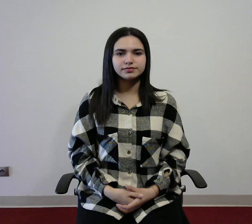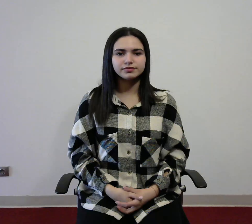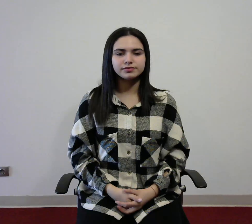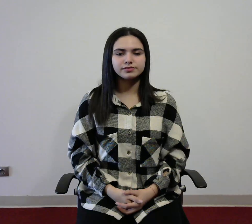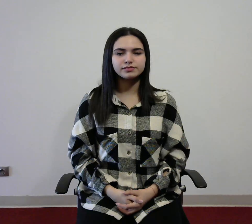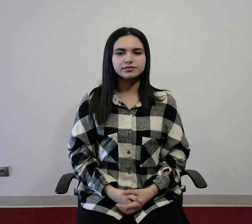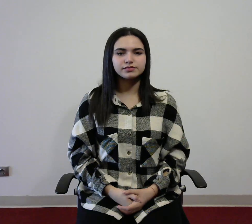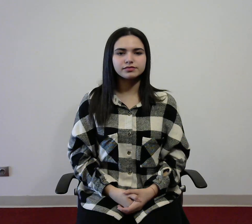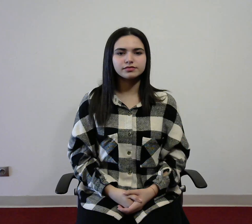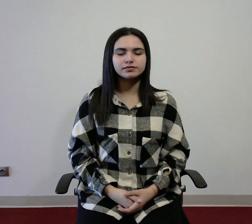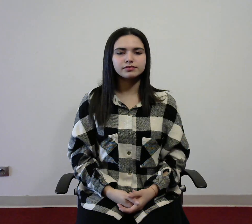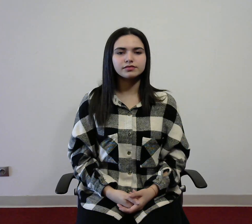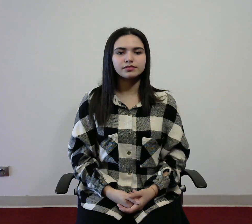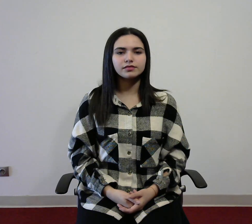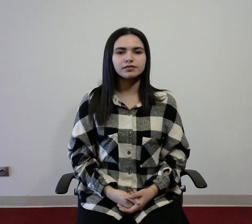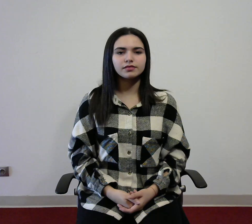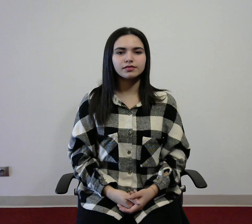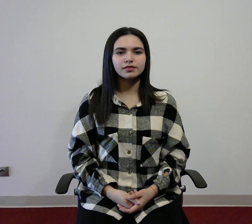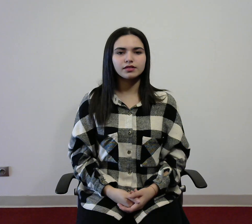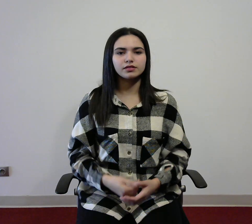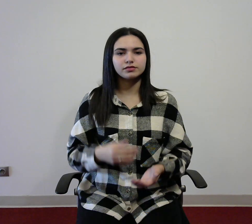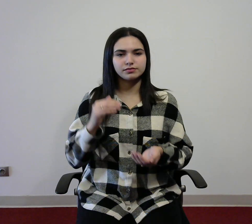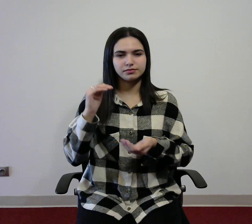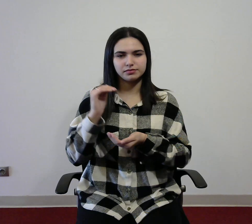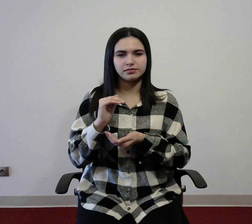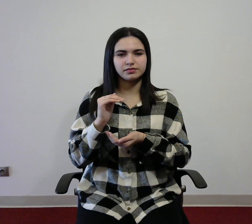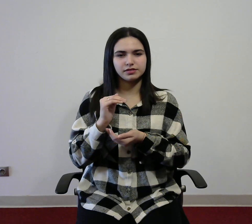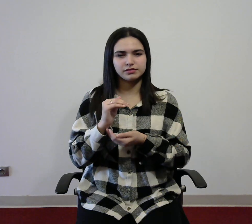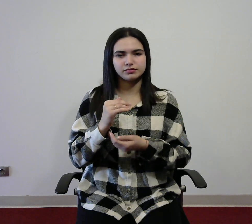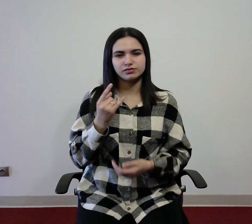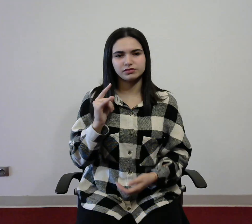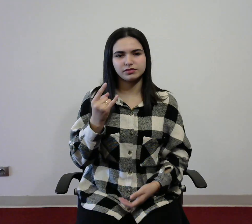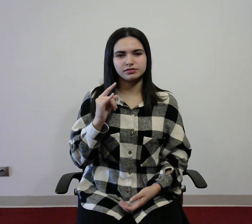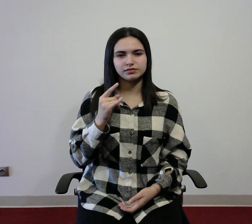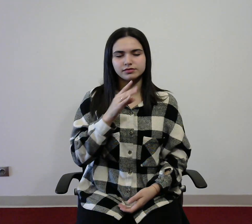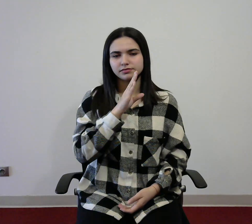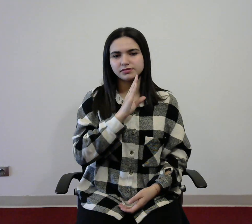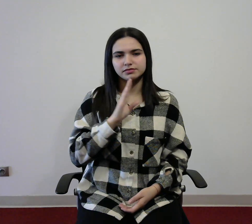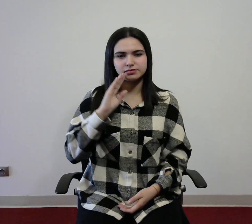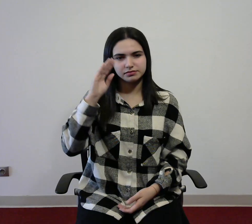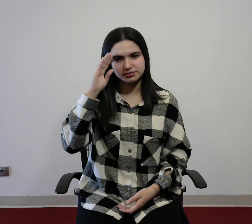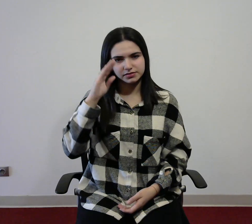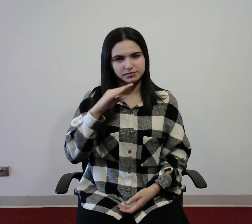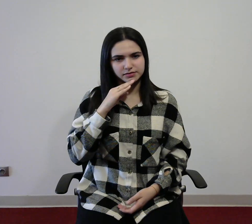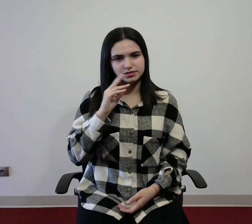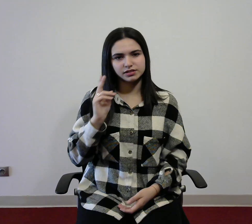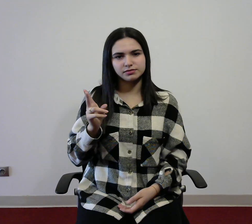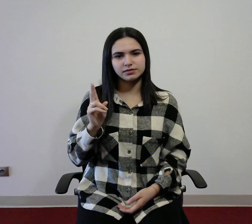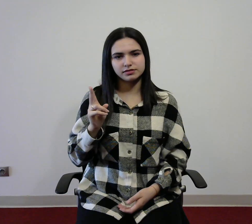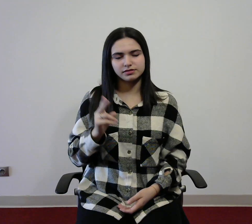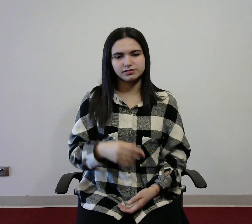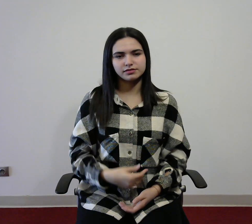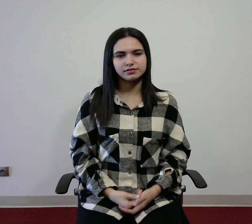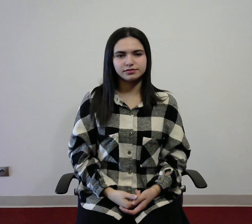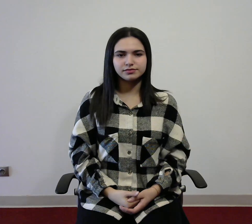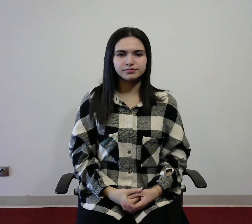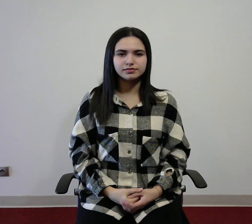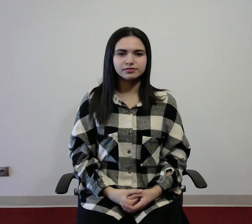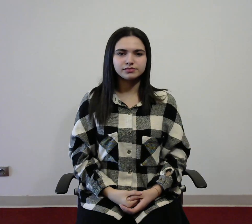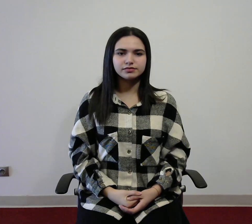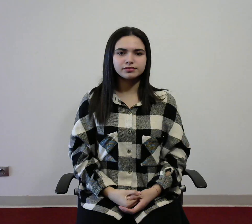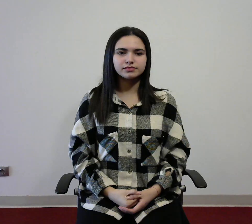Körpə uşağın valideyni kimdir?